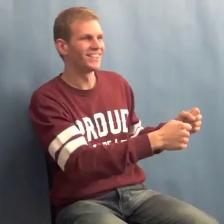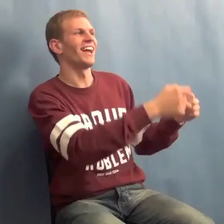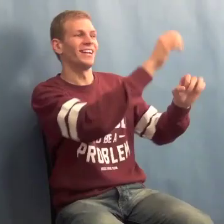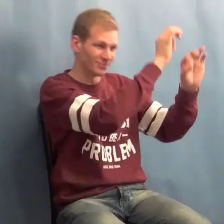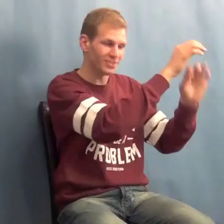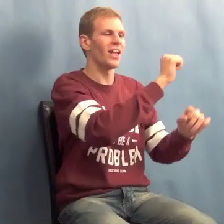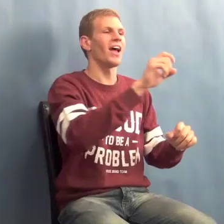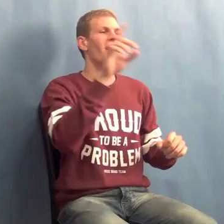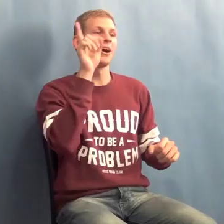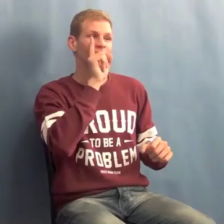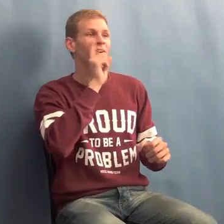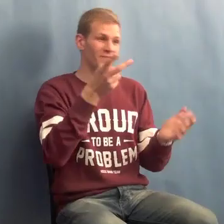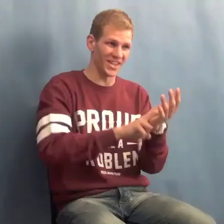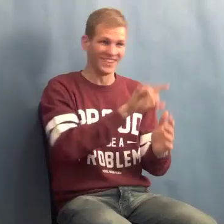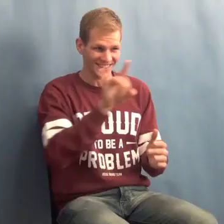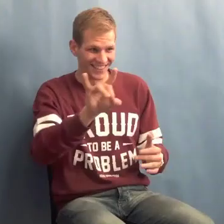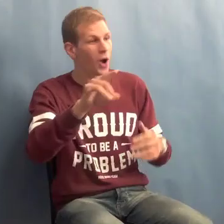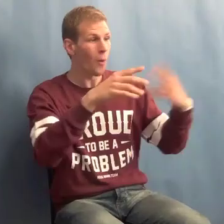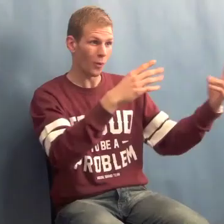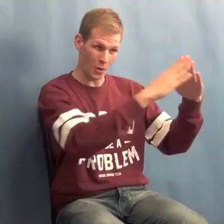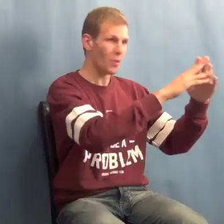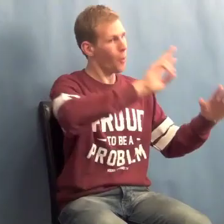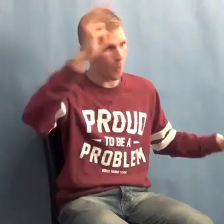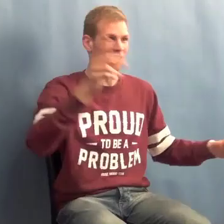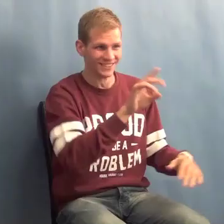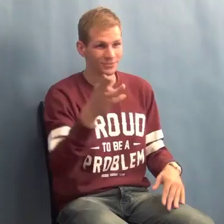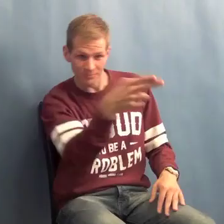A chłopiec w tym czasie, pobiegł po raz kolejny we wskazane miejsce.